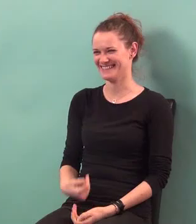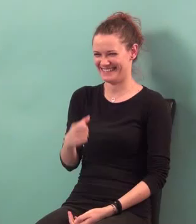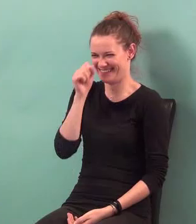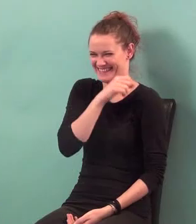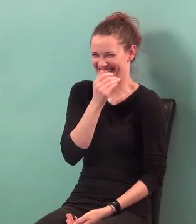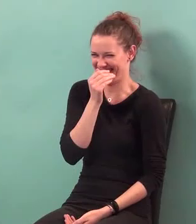Bzdura.